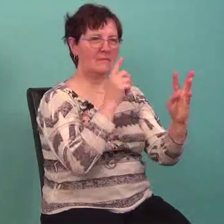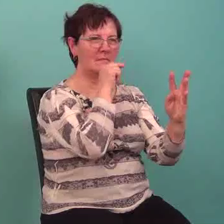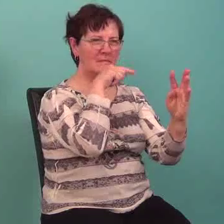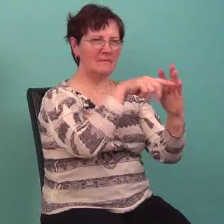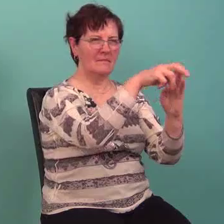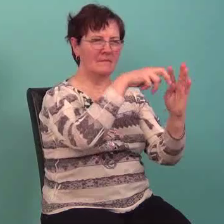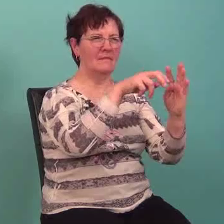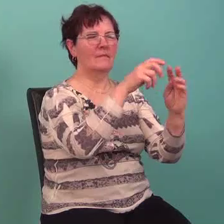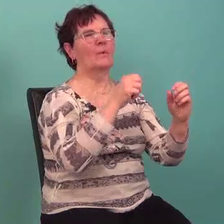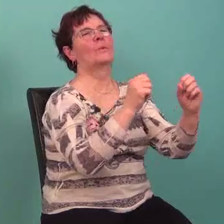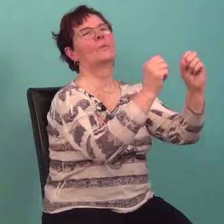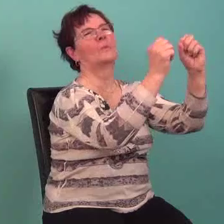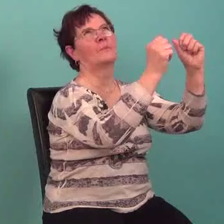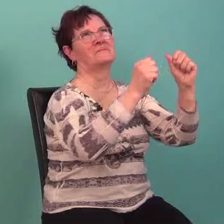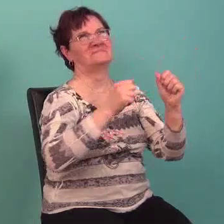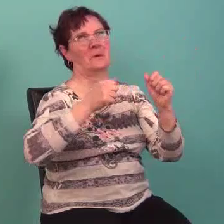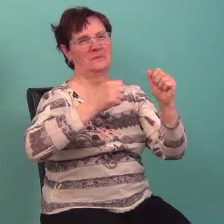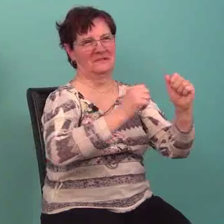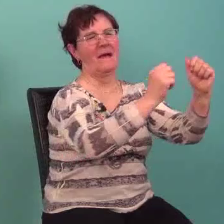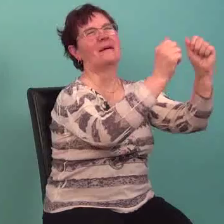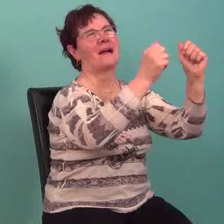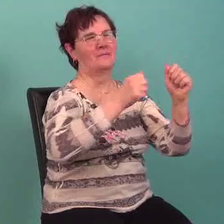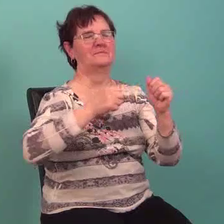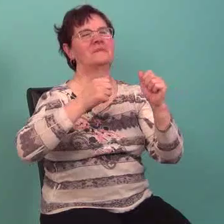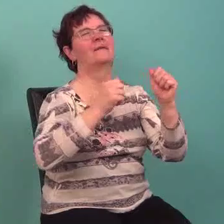Ptaszek huśta się na huśtawce.